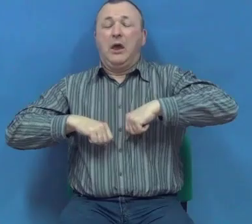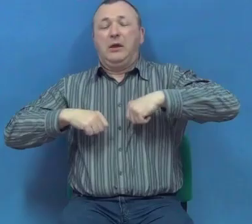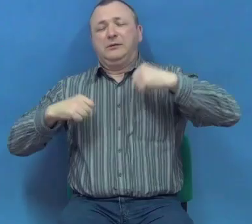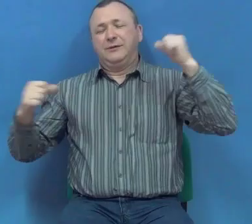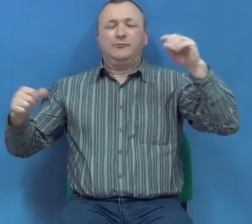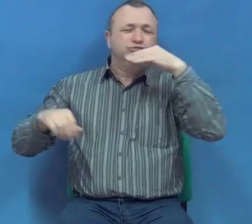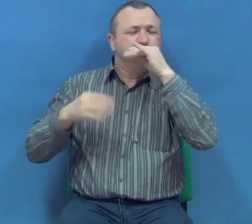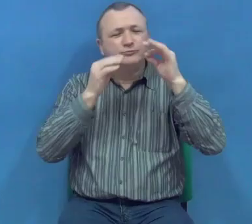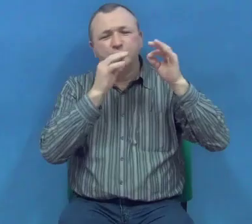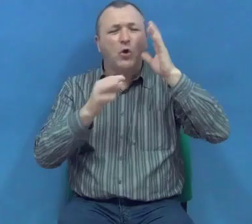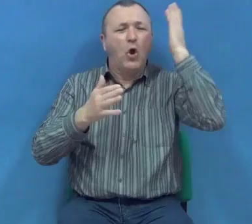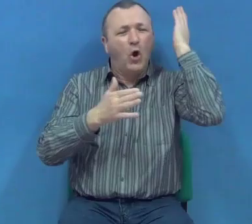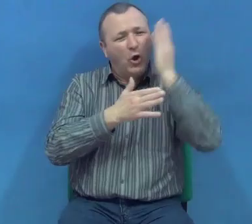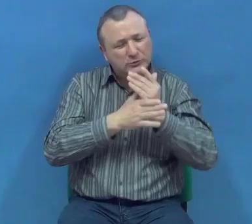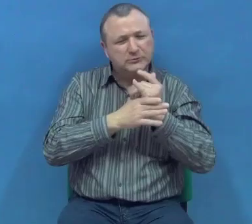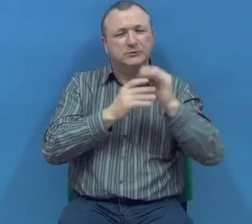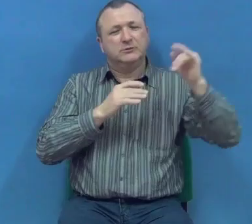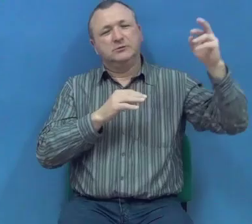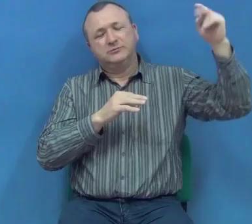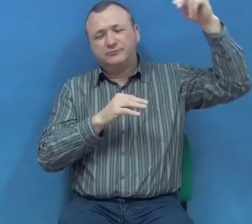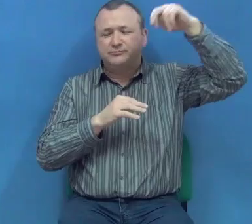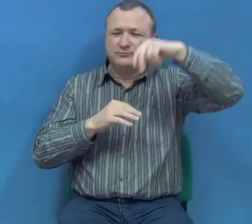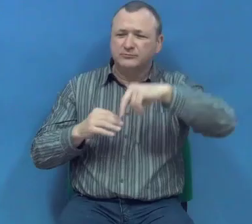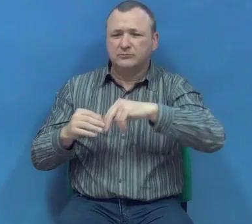Umył zęby, przygotował się i na końcu poszedł na dół.